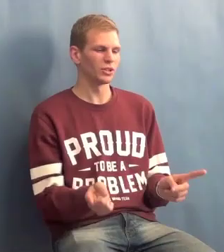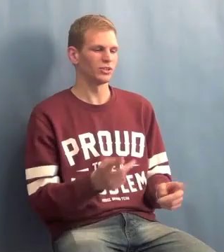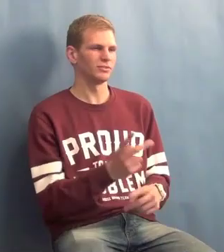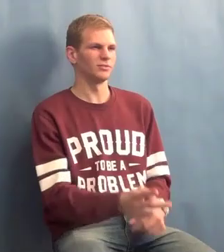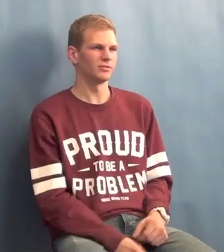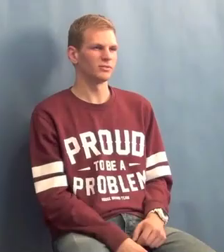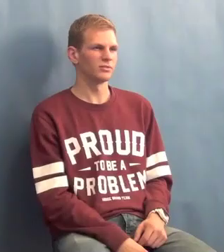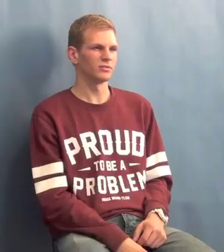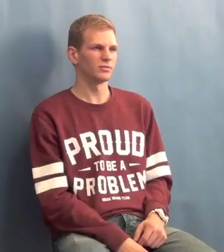Koń nie może wejść.